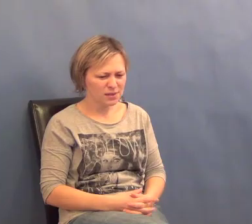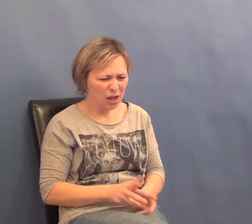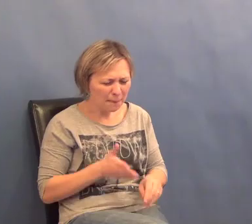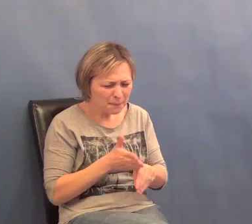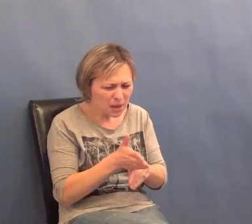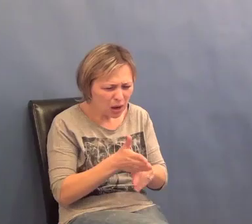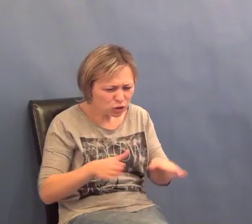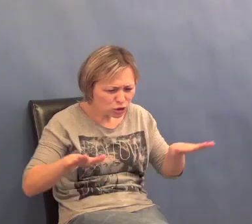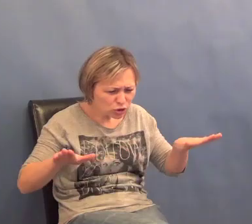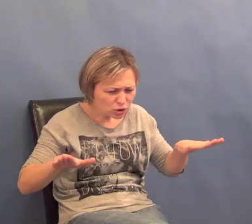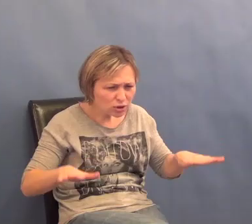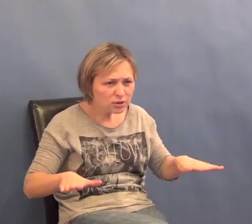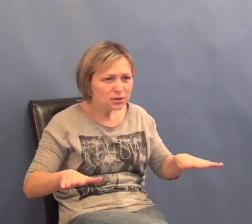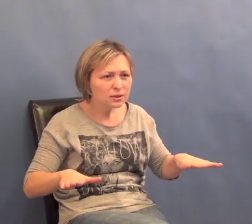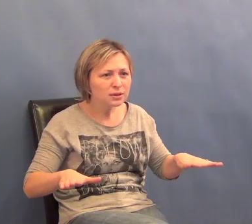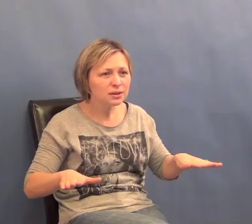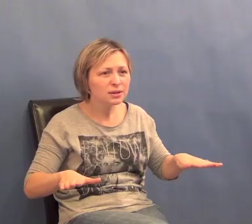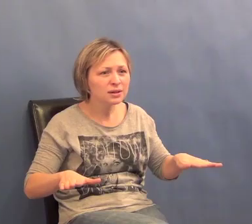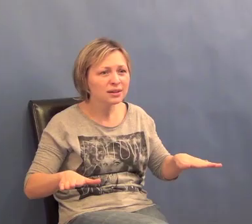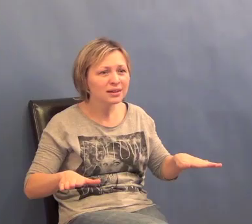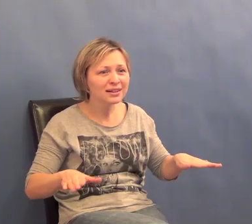Piła, siedzenie?